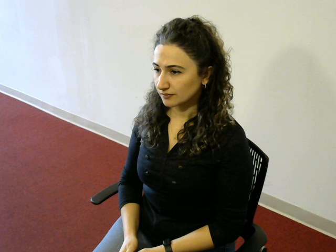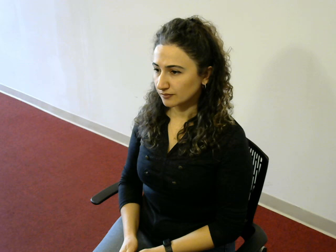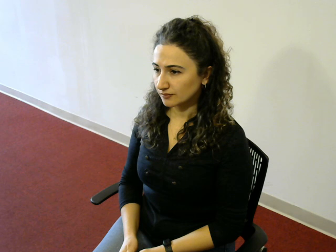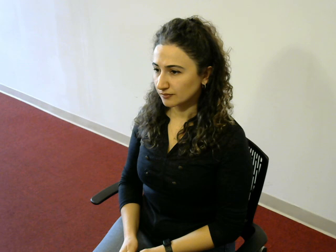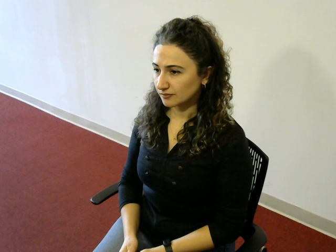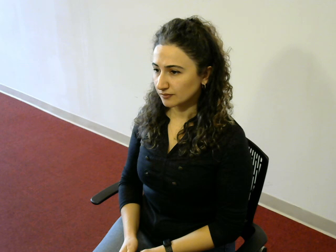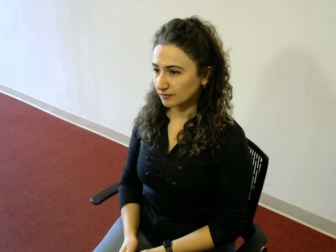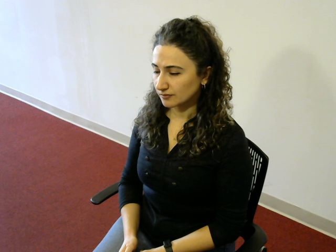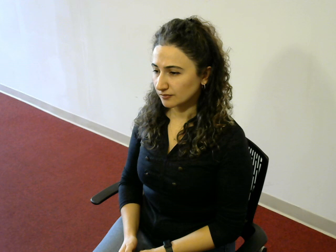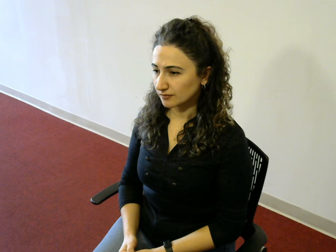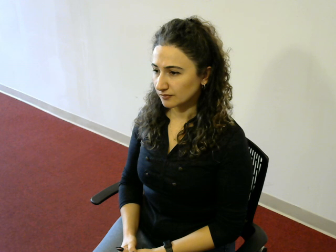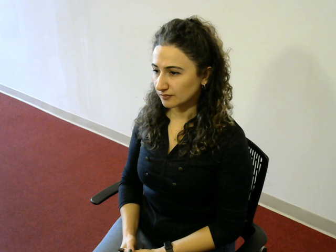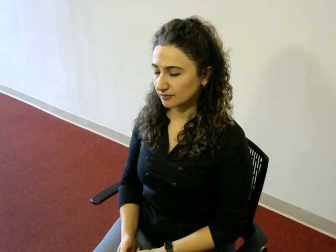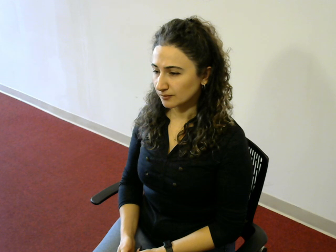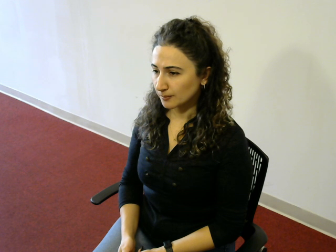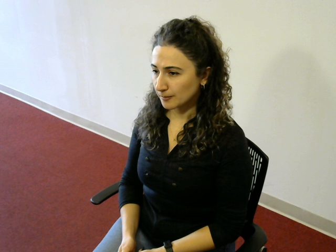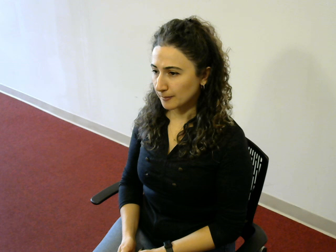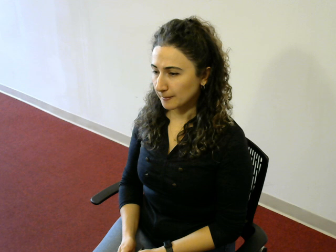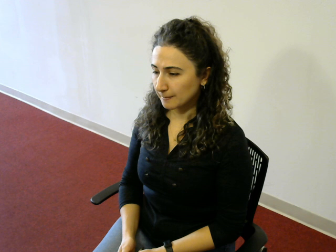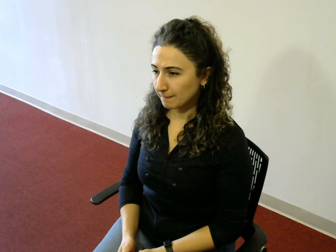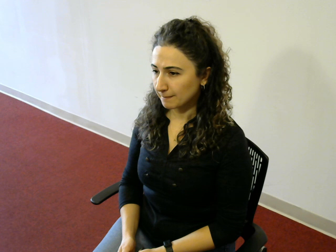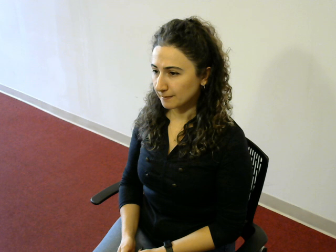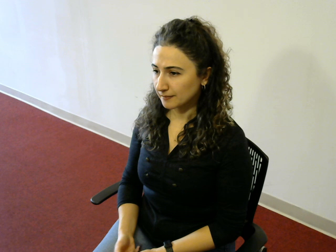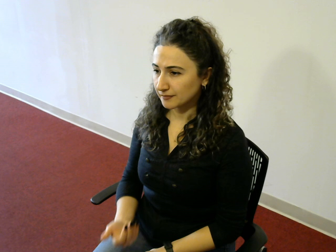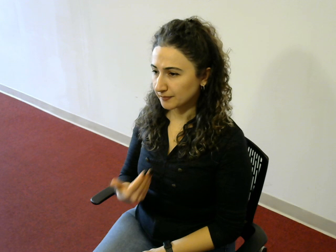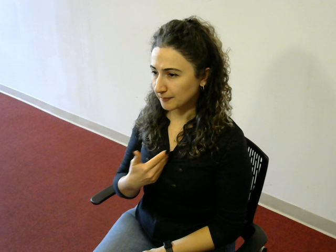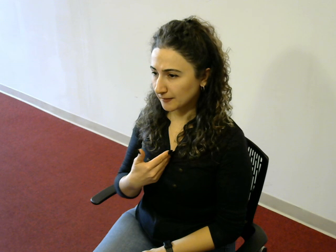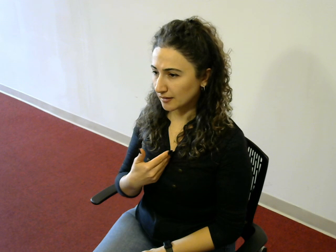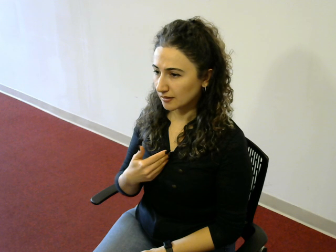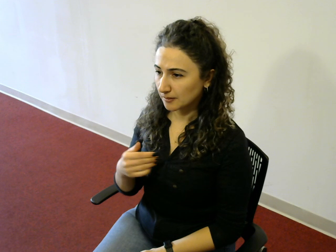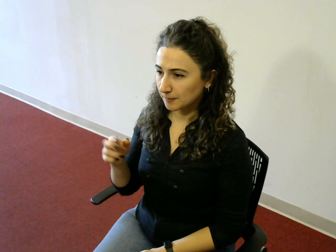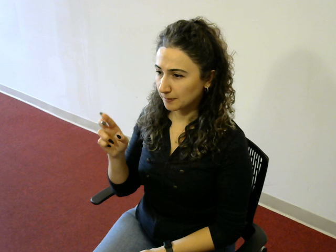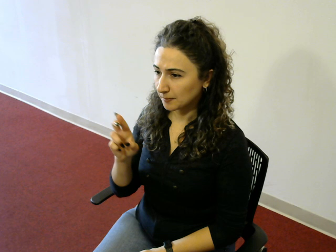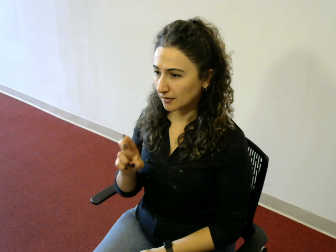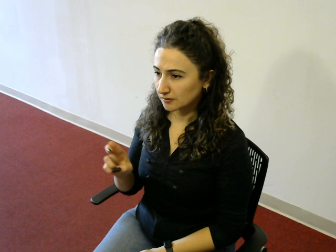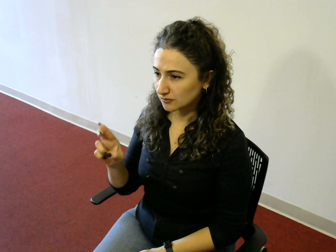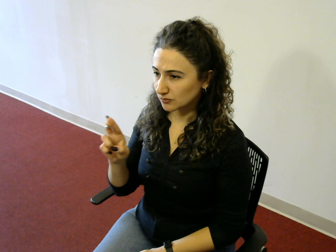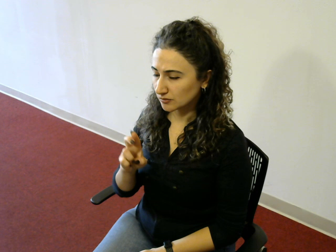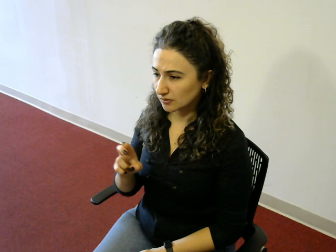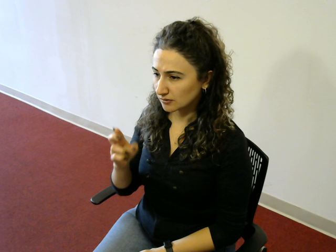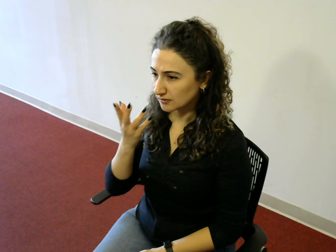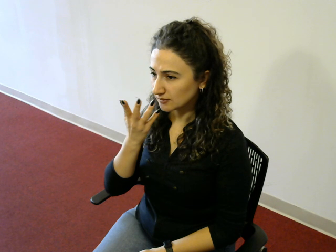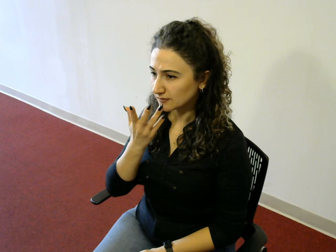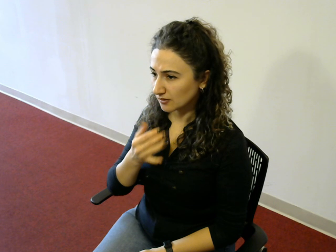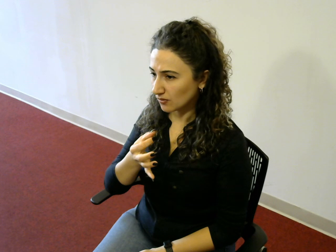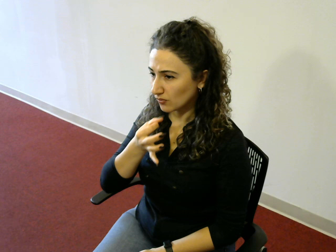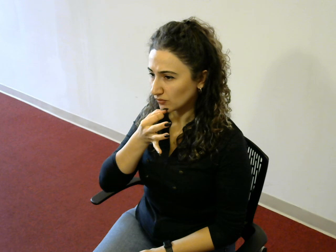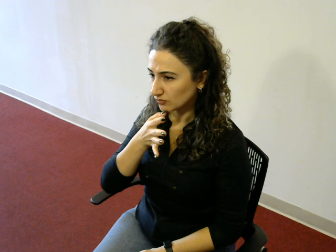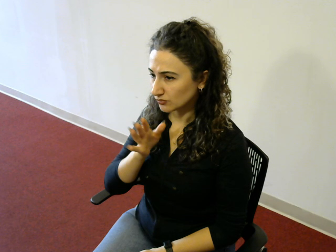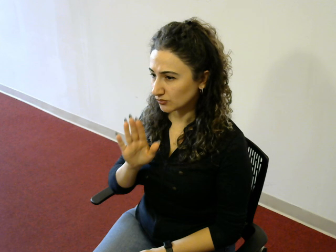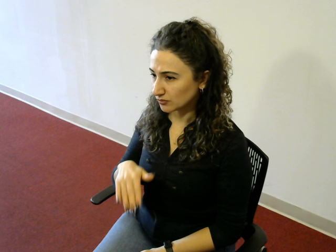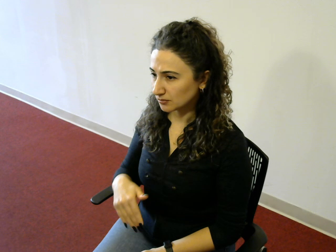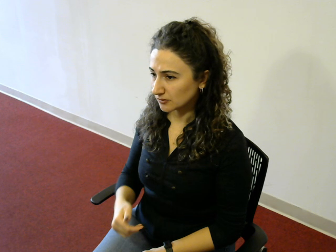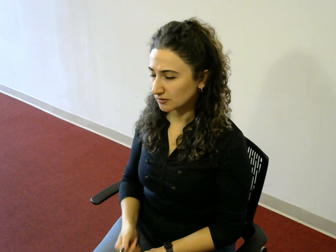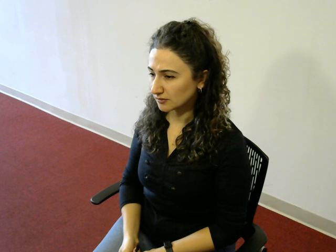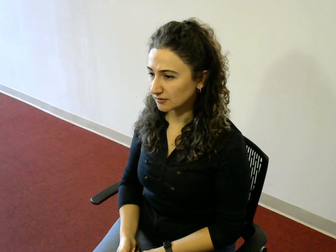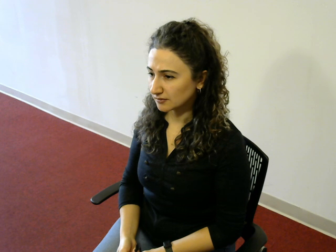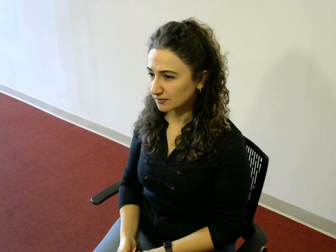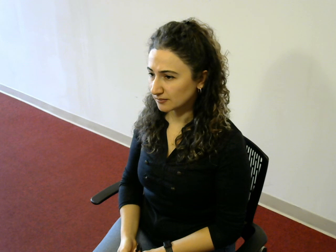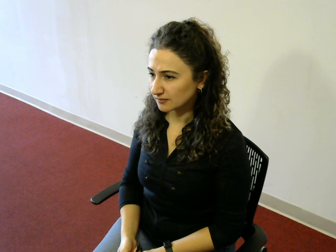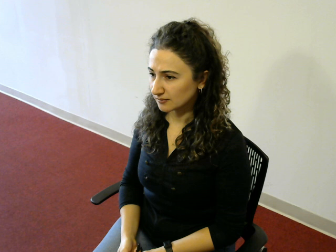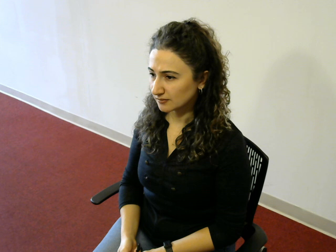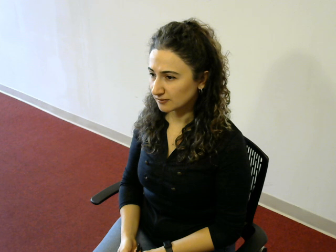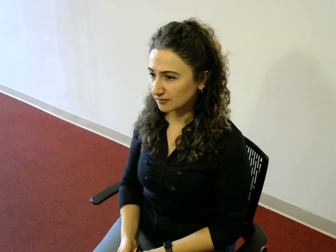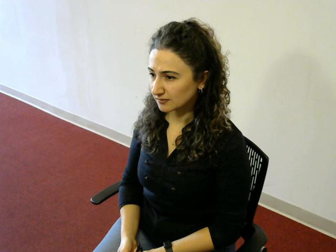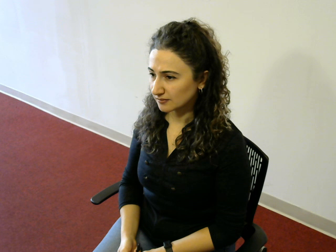Mənim bənövşəyi rəngdən xoşum gəlir